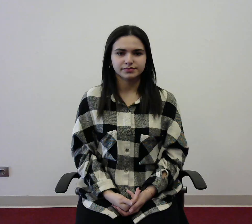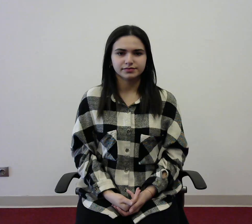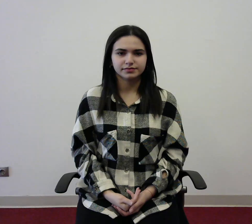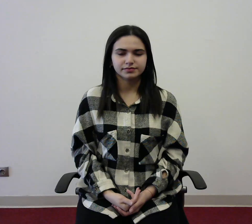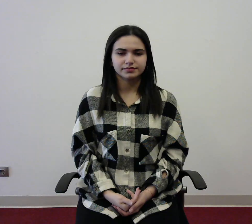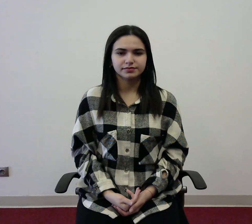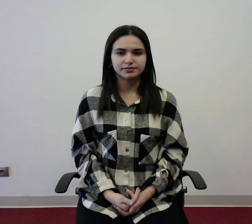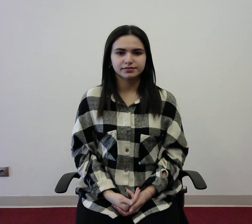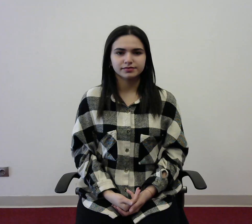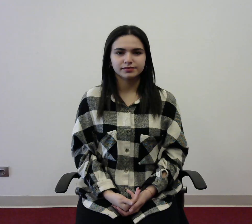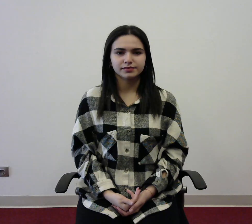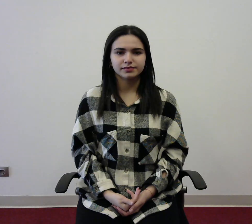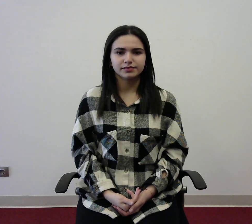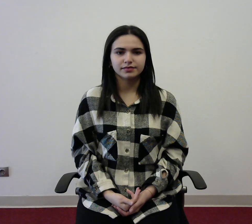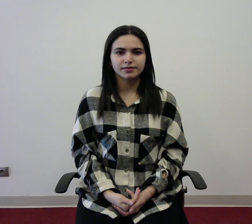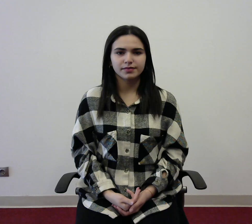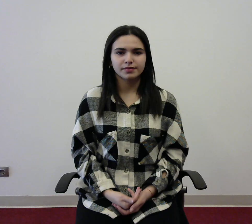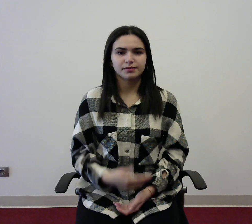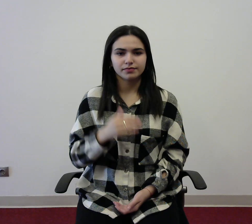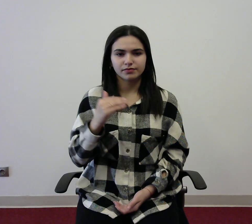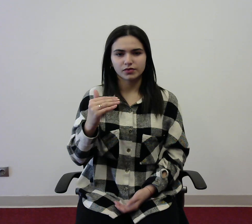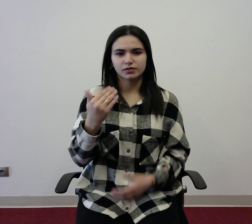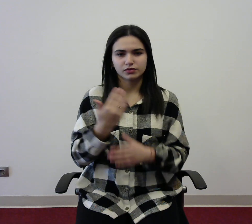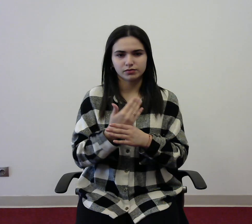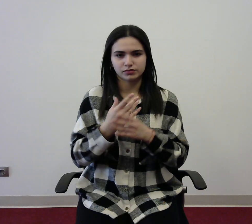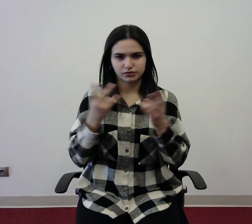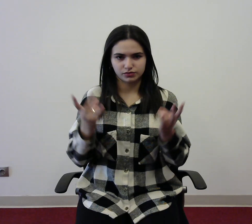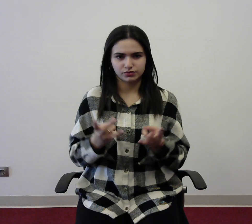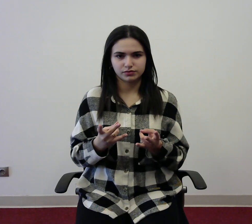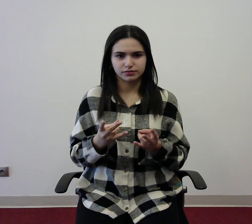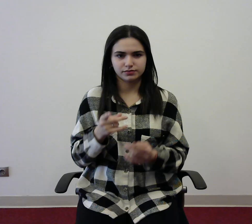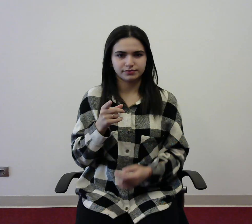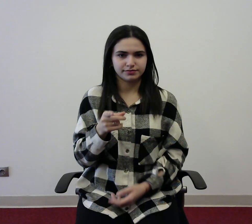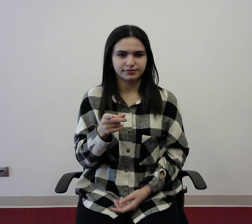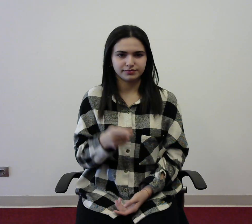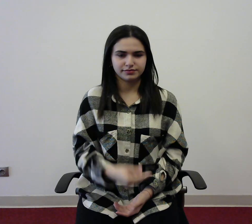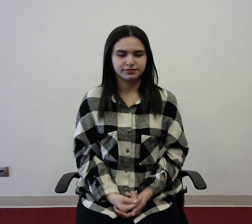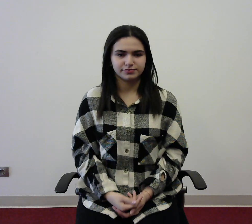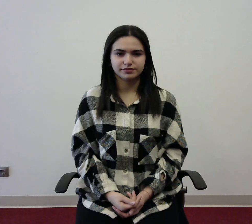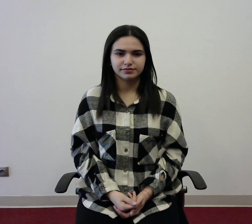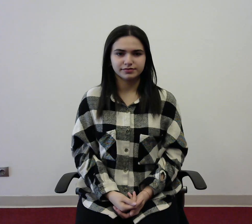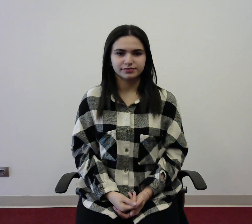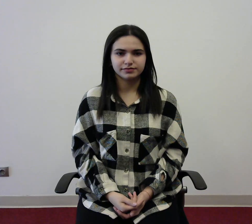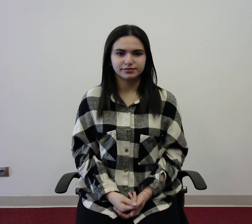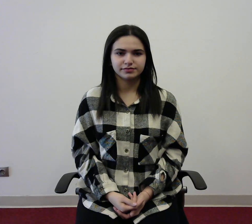Sizə kömək lazımdır mı?